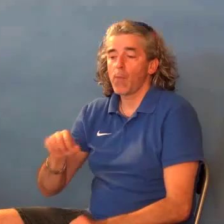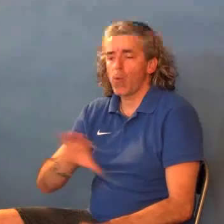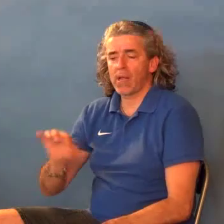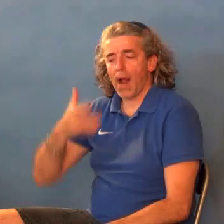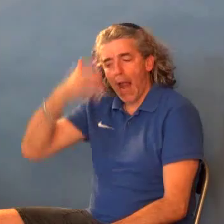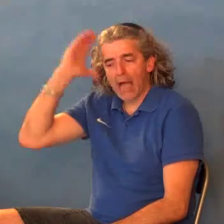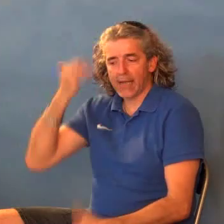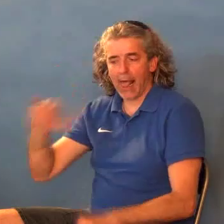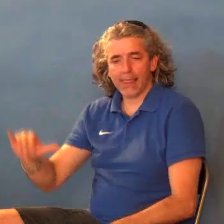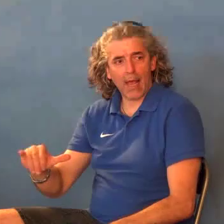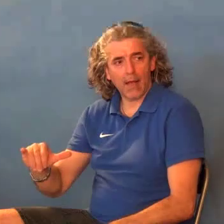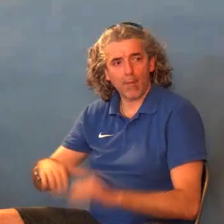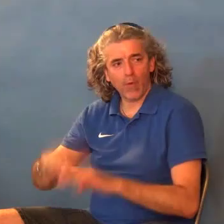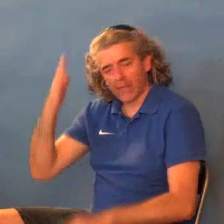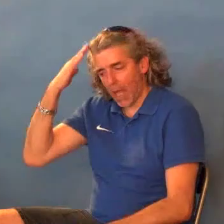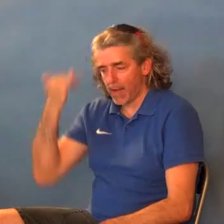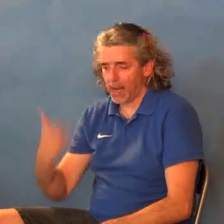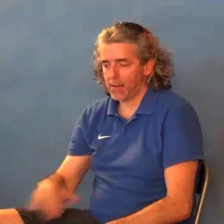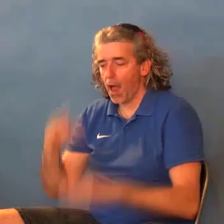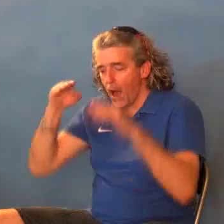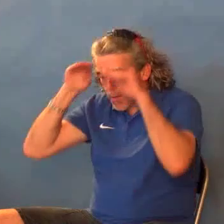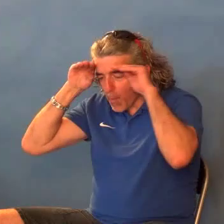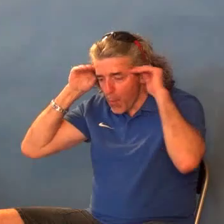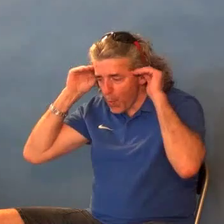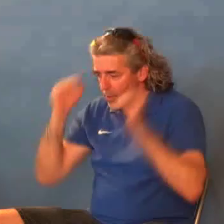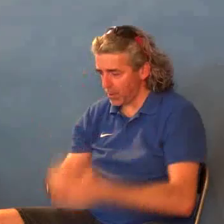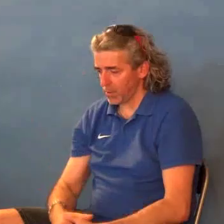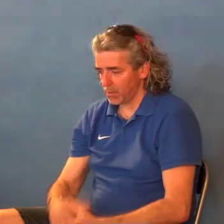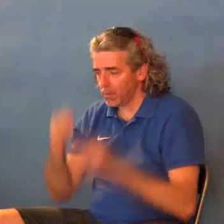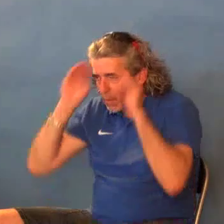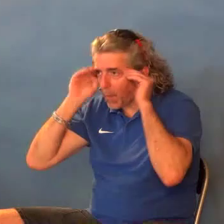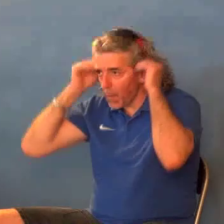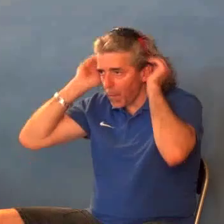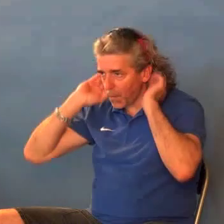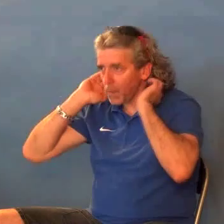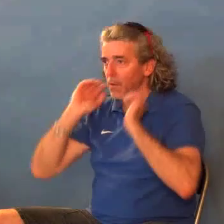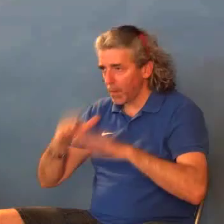Motocykliści nie, mają inny kask, budowa kasku jest inna.